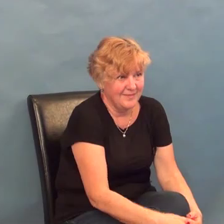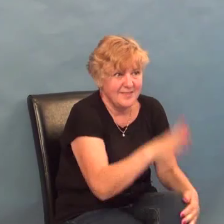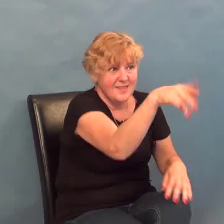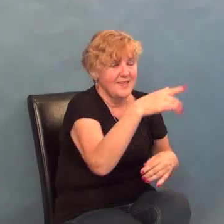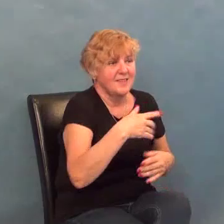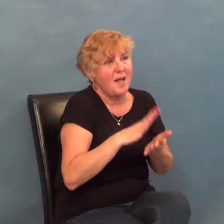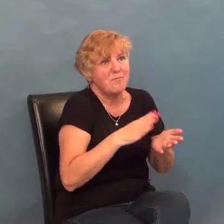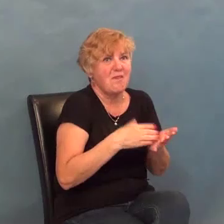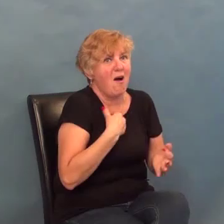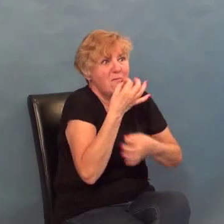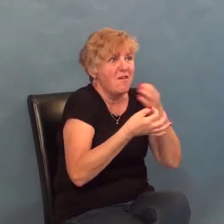Na przykład opowiem coś ciekawego.